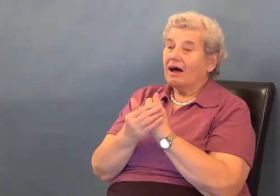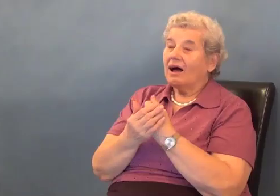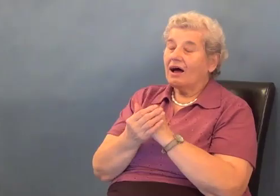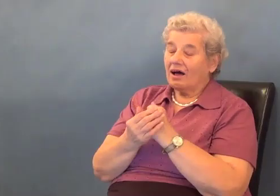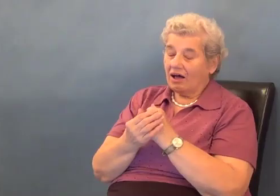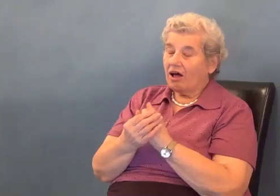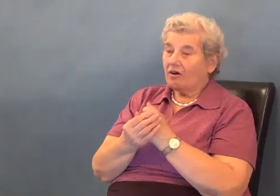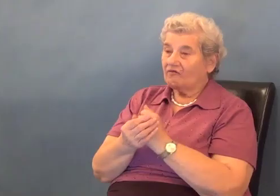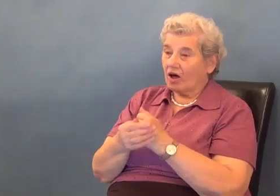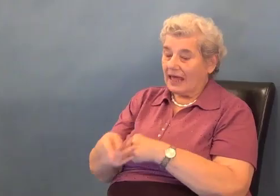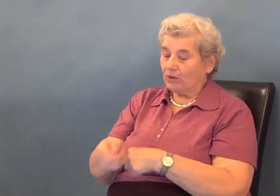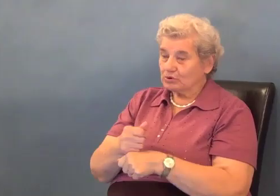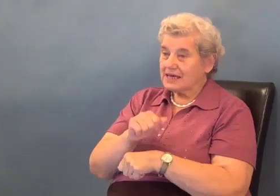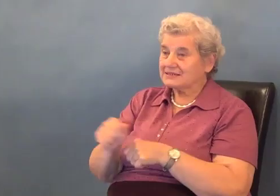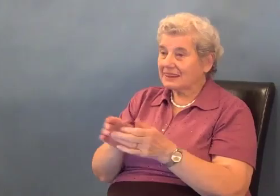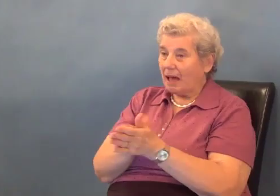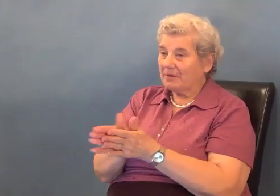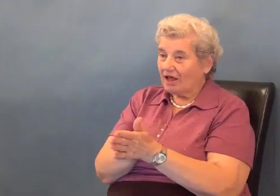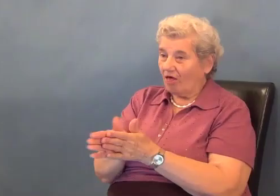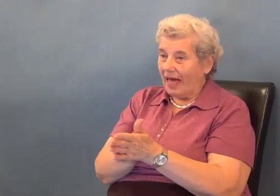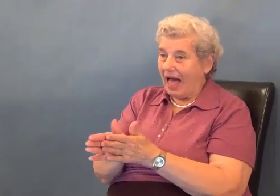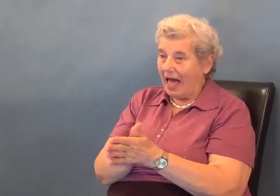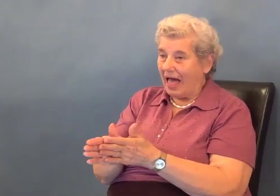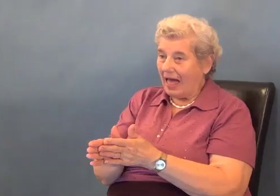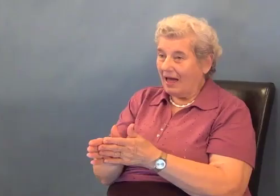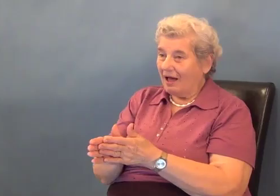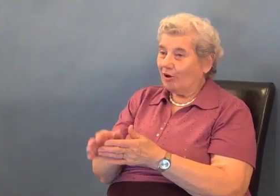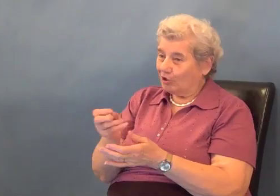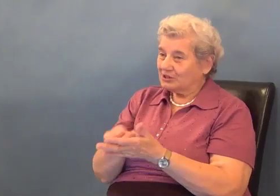Woda tu już jest namydlona.